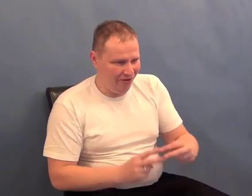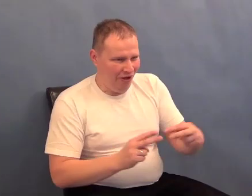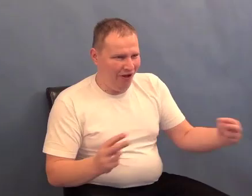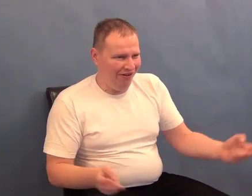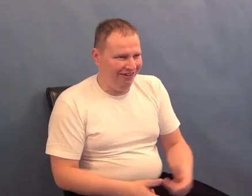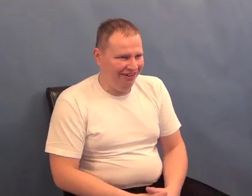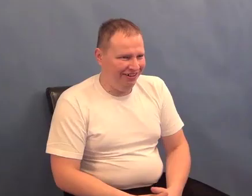Tor.